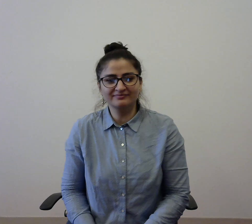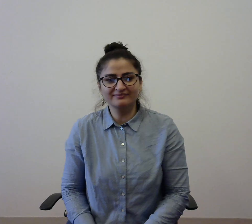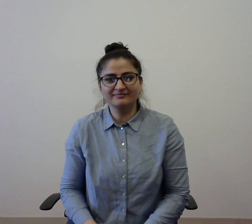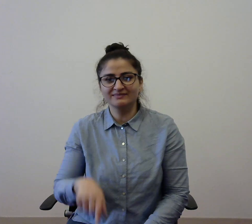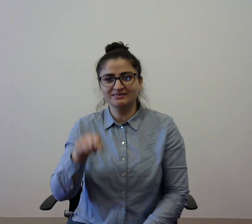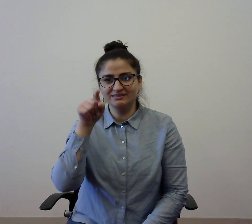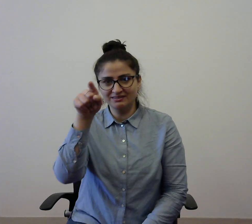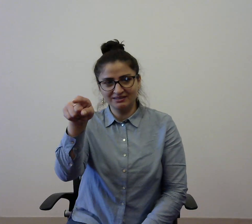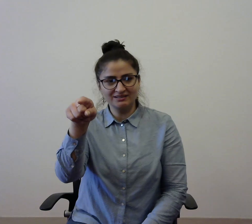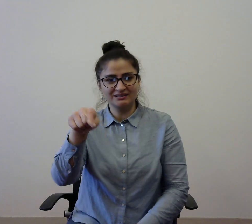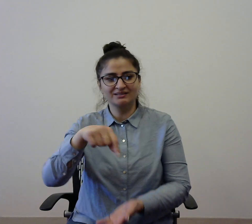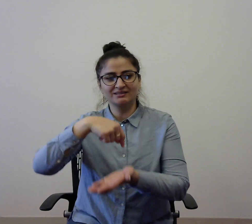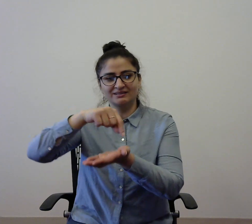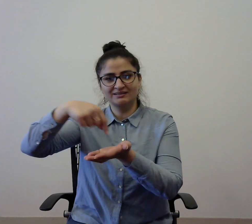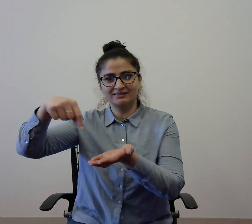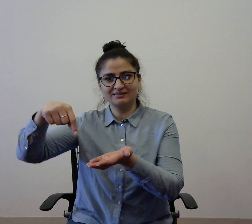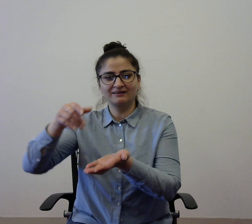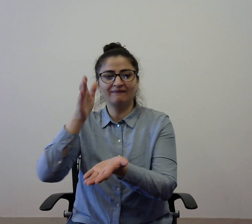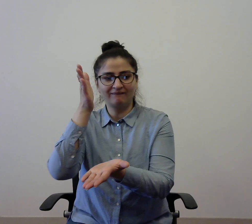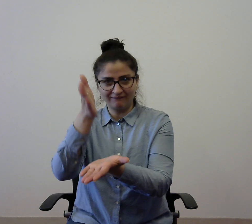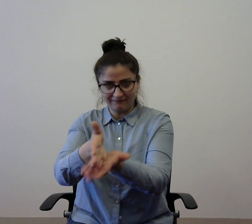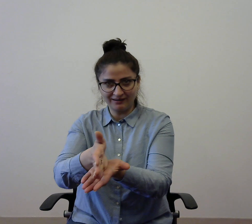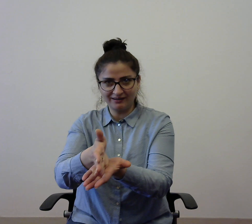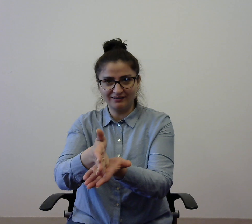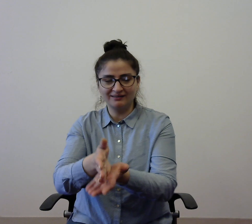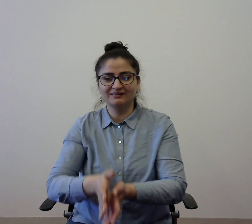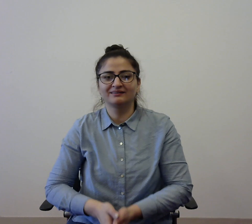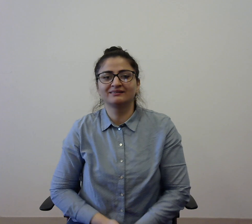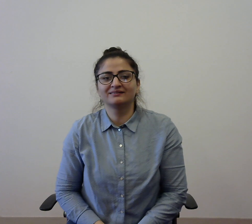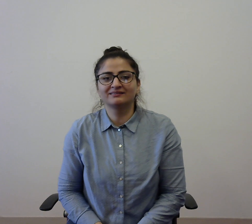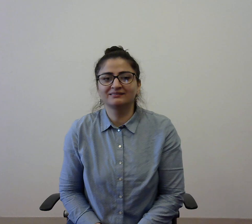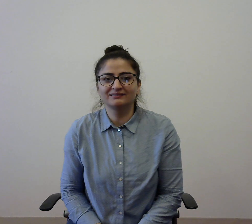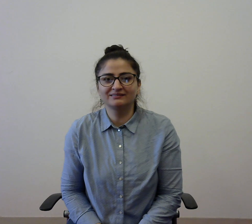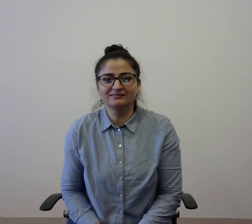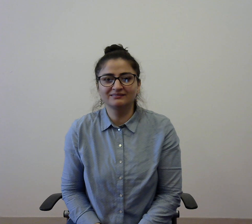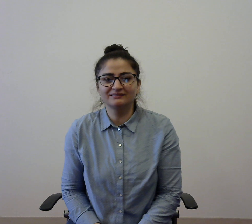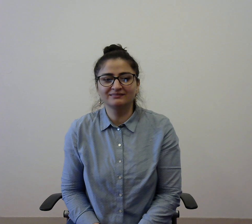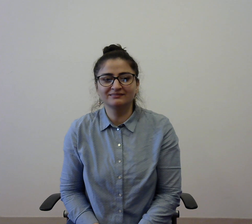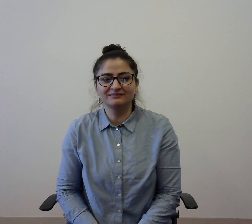Sizdə qələm varmı?